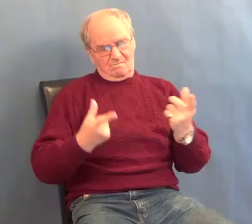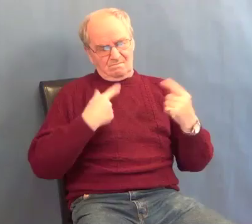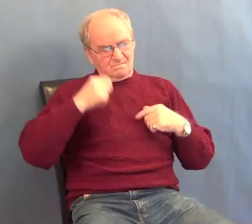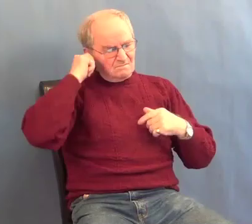Zaskoczony.